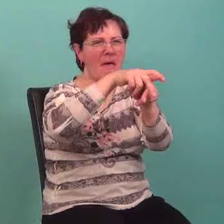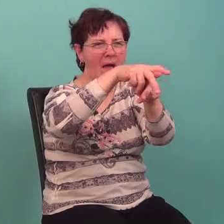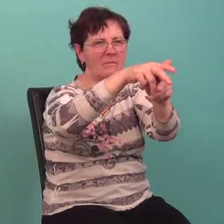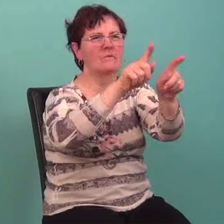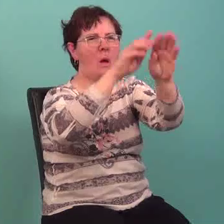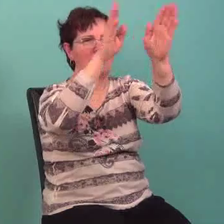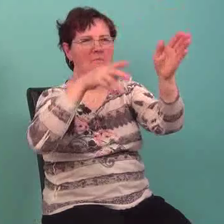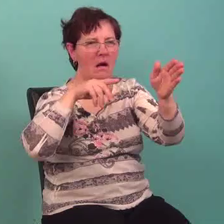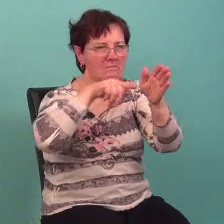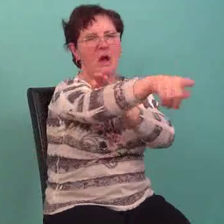Wpadają razem do domu.